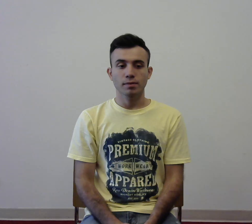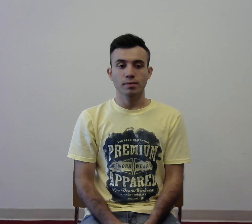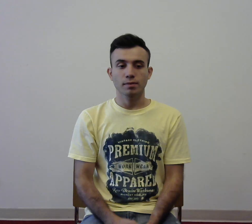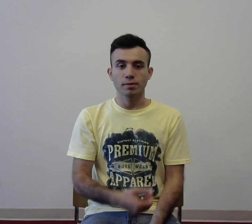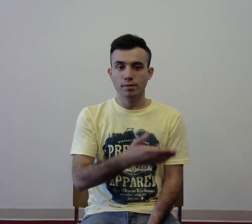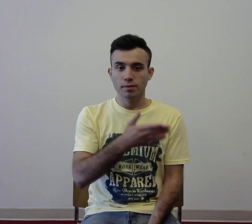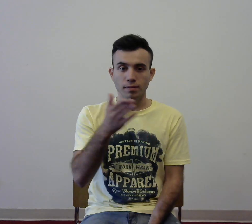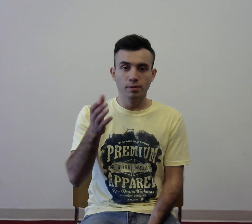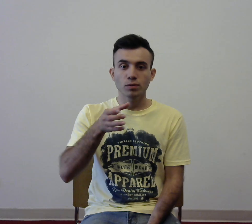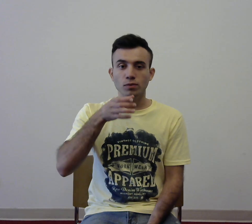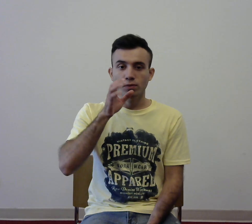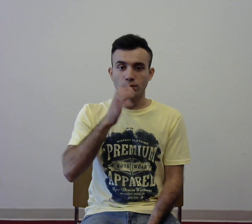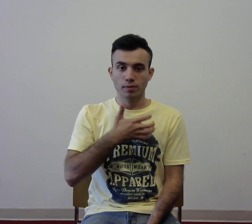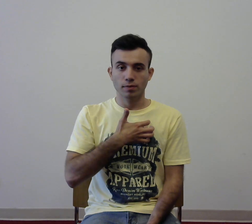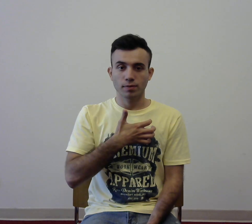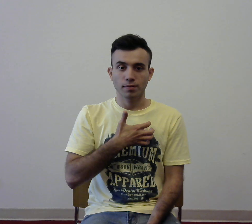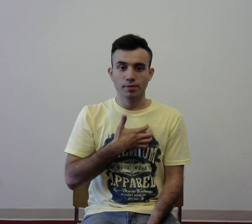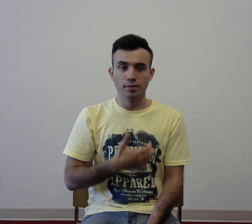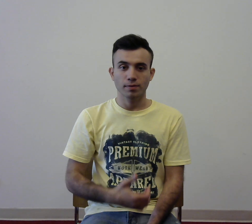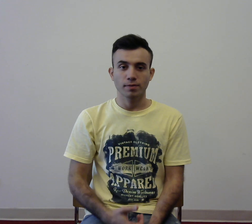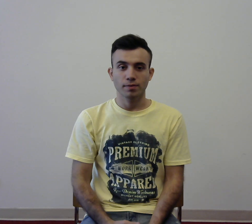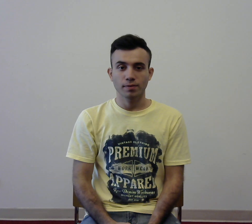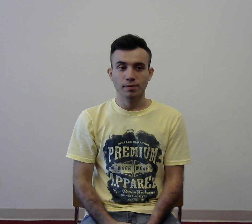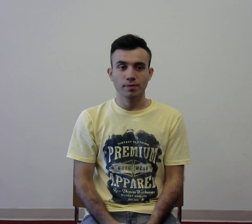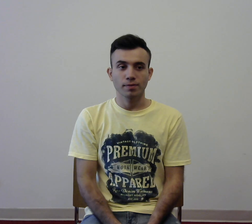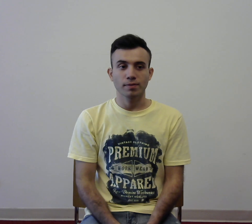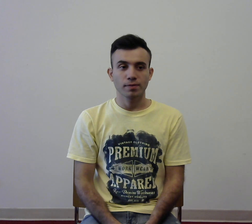Siz su istəyirsiniz?